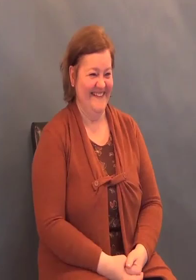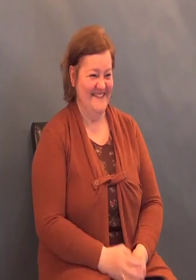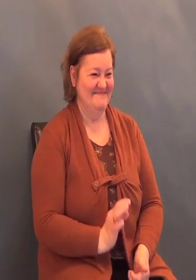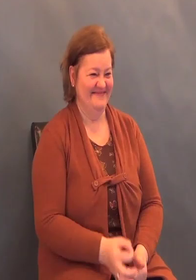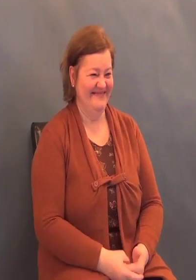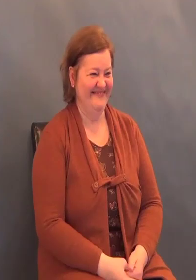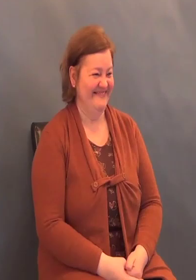Zgadza się.